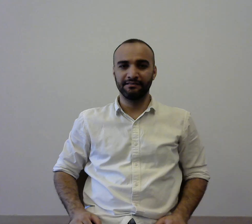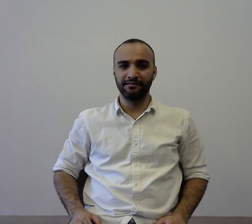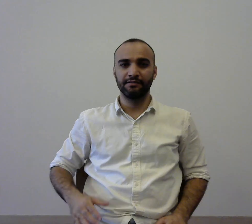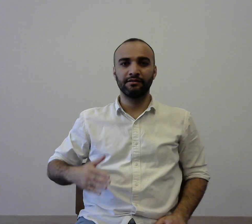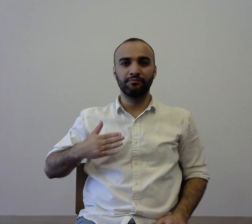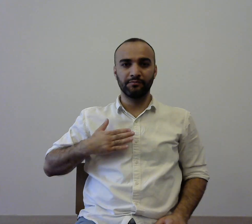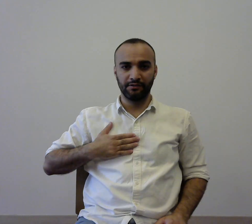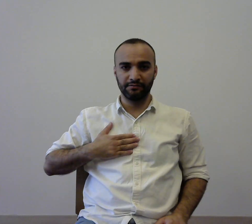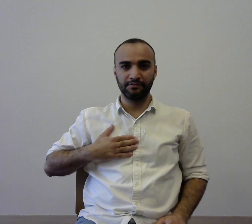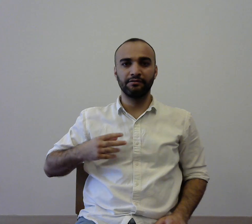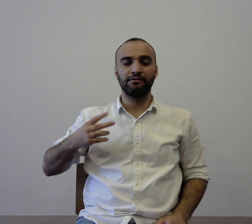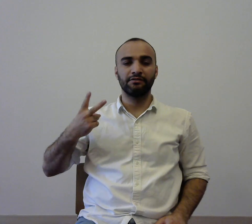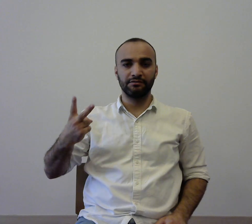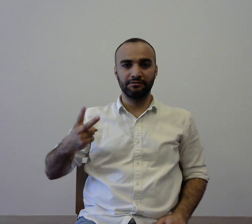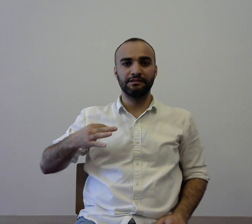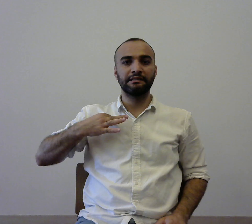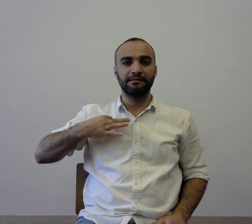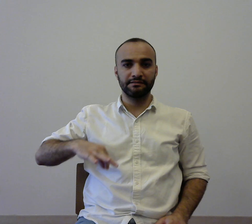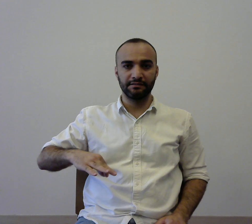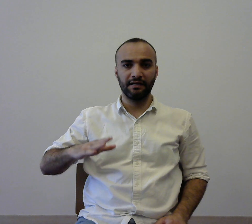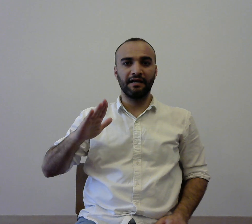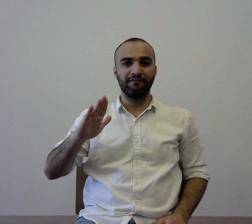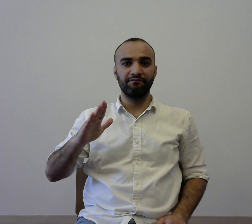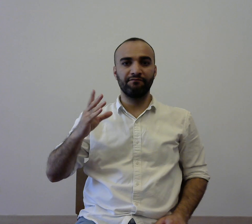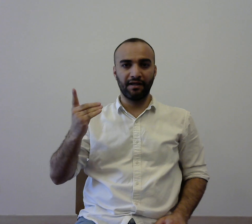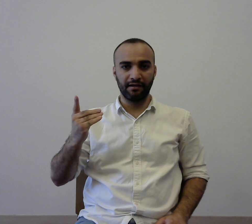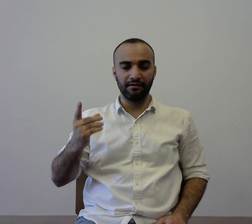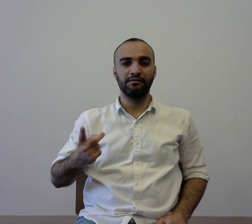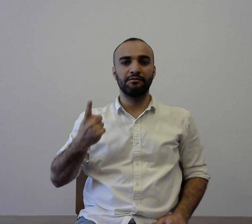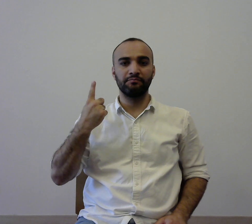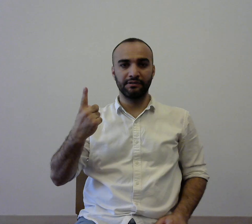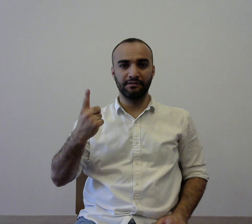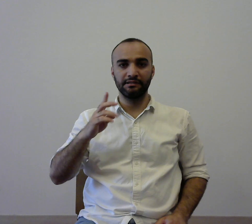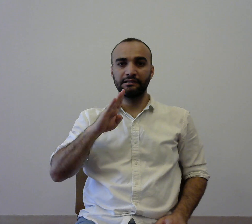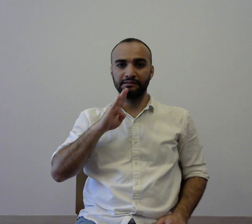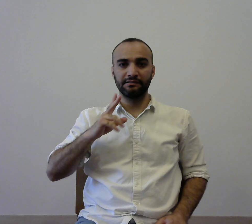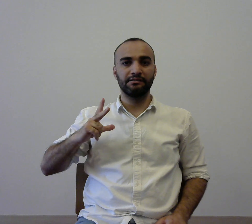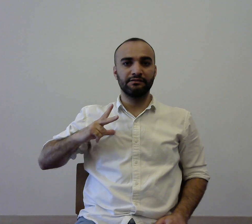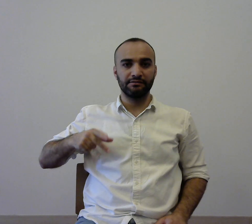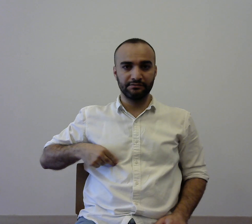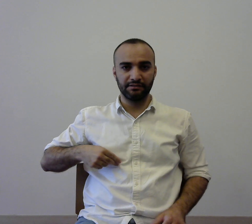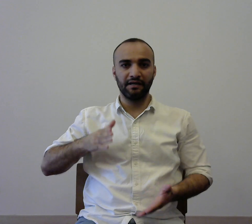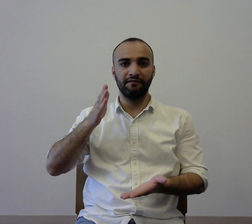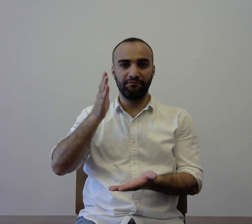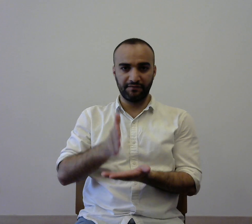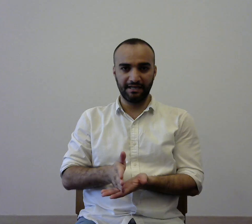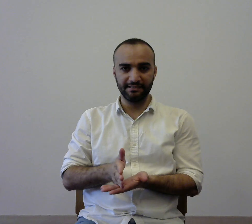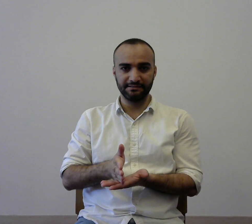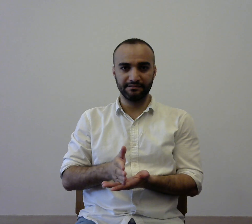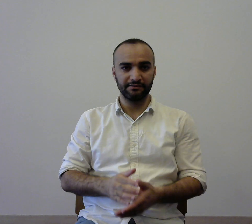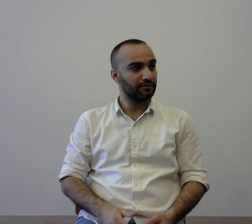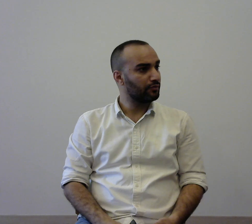Mənim 2 oğlum və 1 qızım var